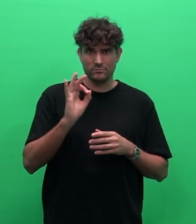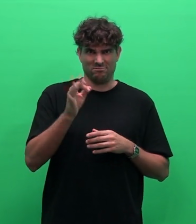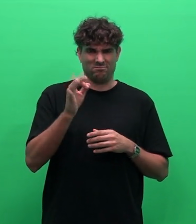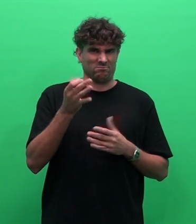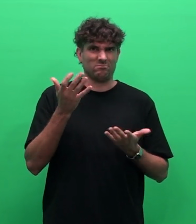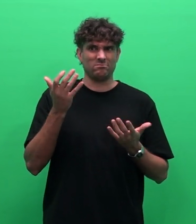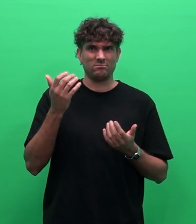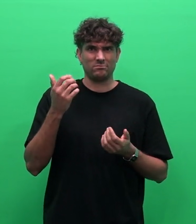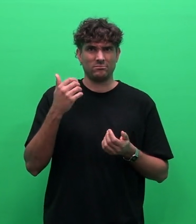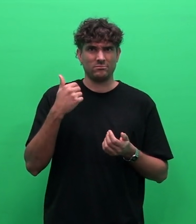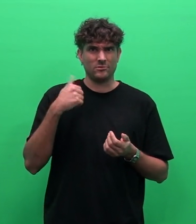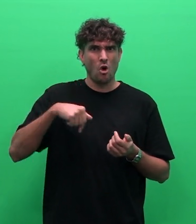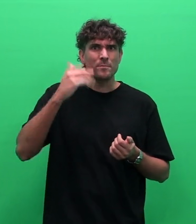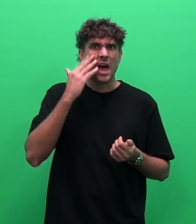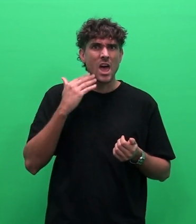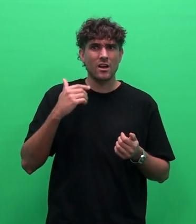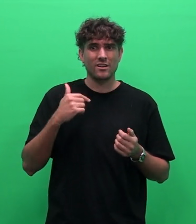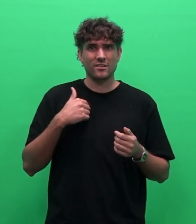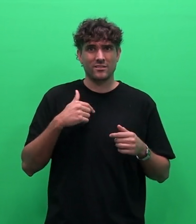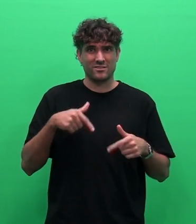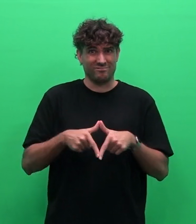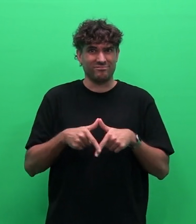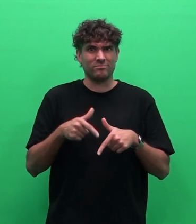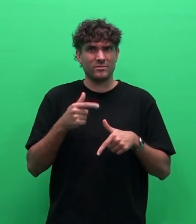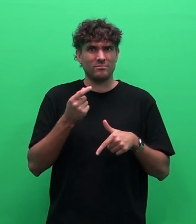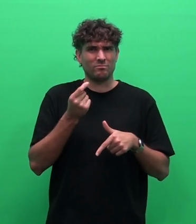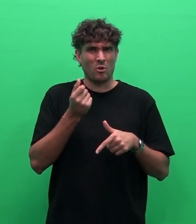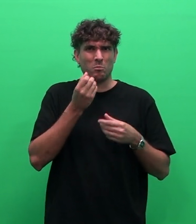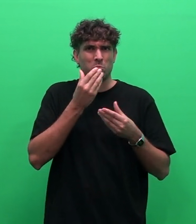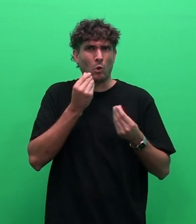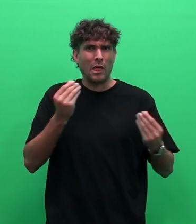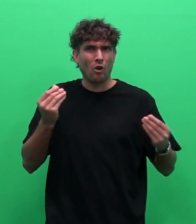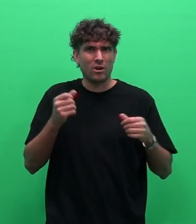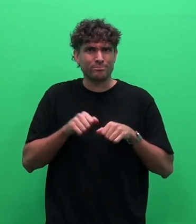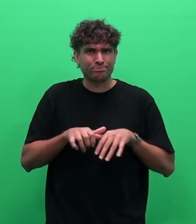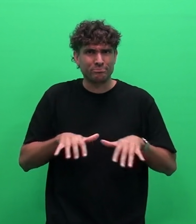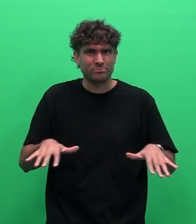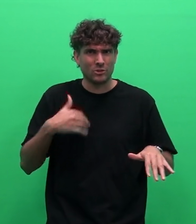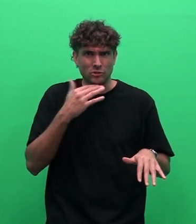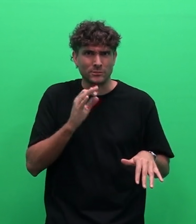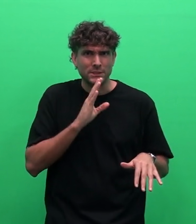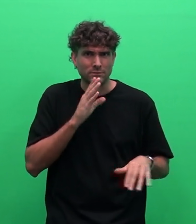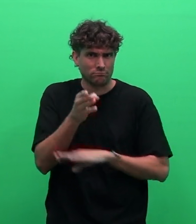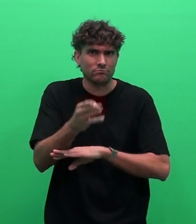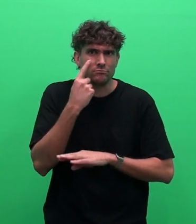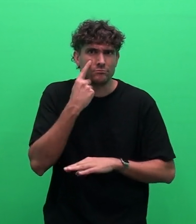Sí, aquest matí tenia la vagina mullada i ho he mullat tot, no sé què em passa, per això he vingut.